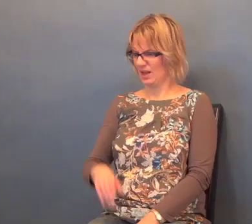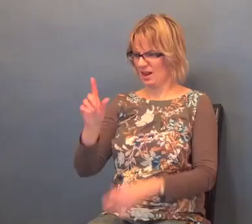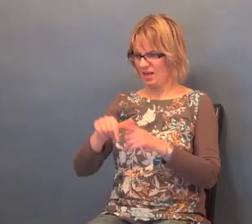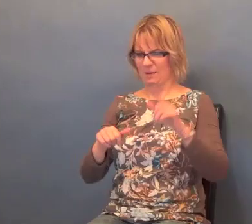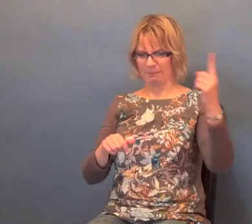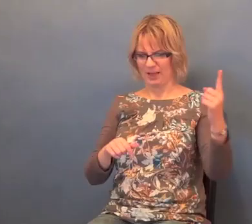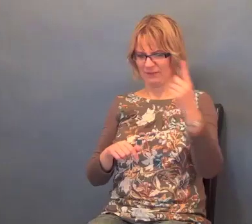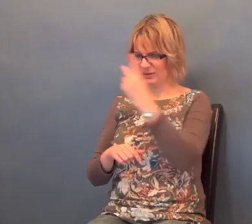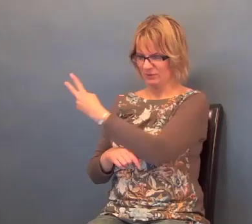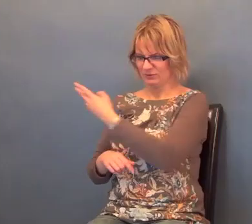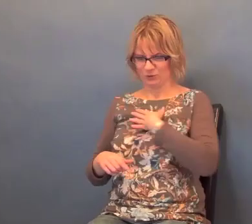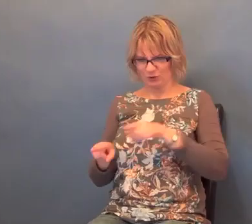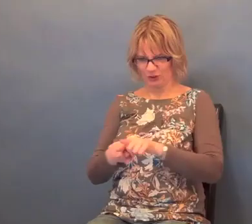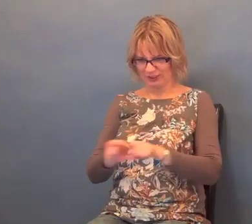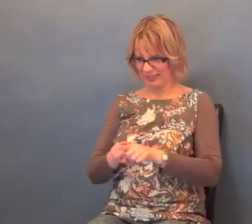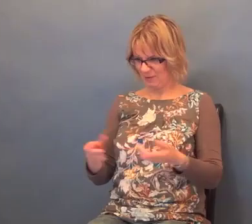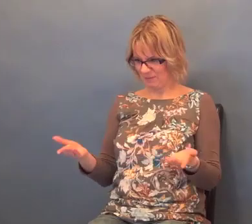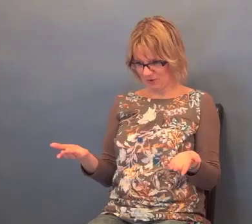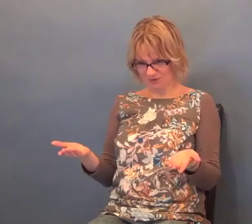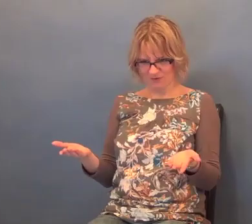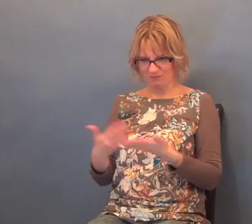Ale ten pierwszy i drugi to jest to samo, tak mi się wydaje.